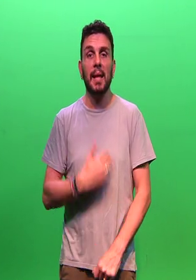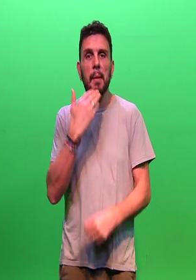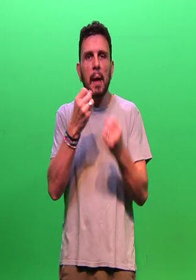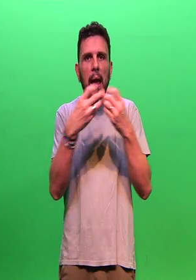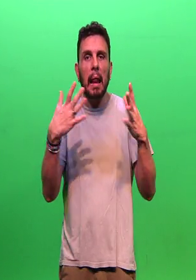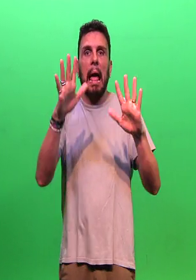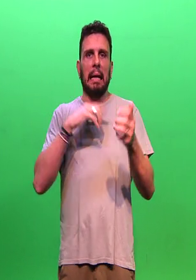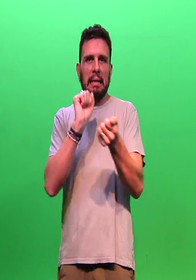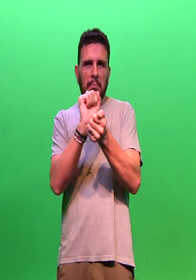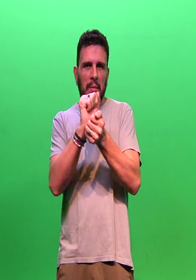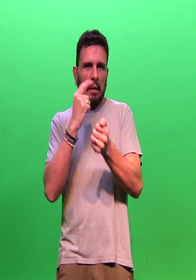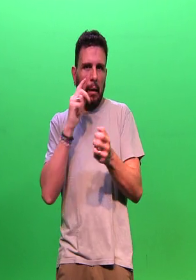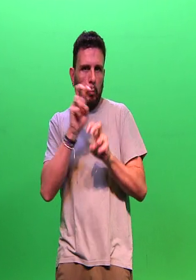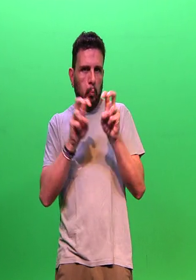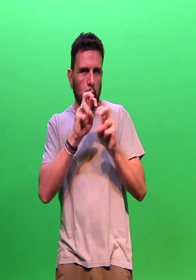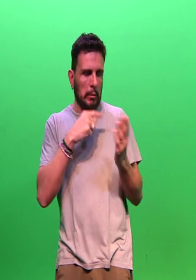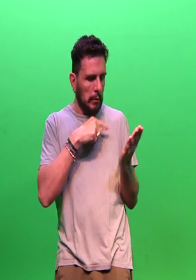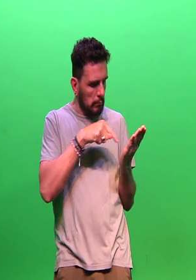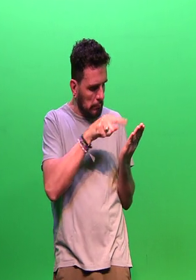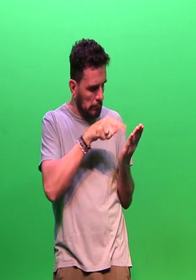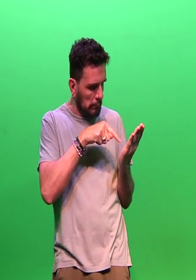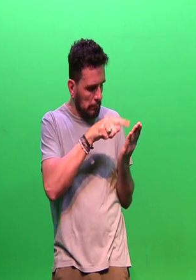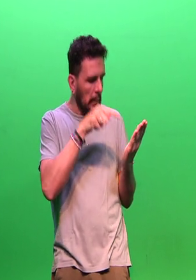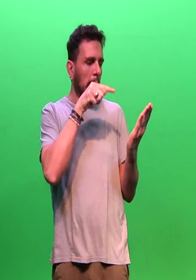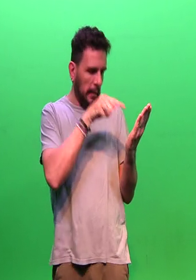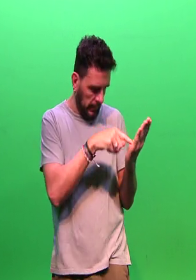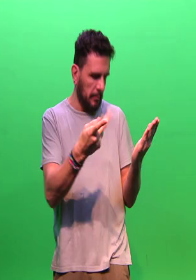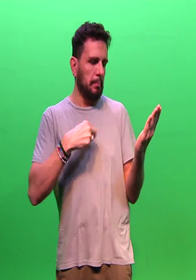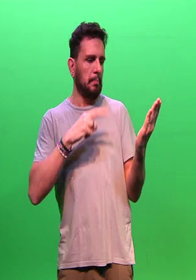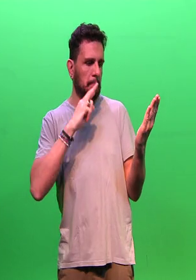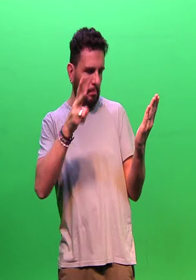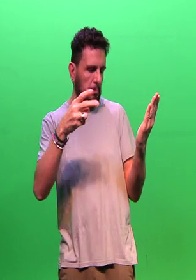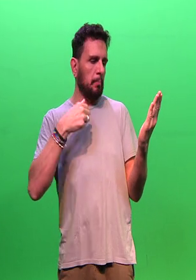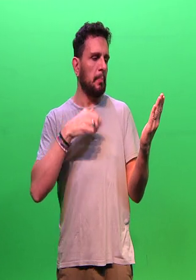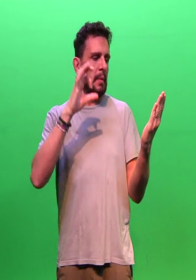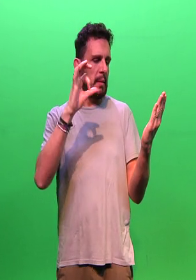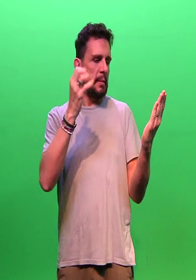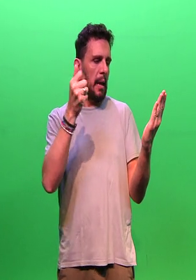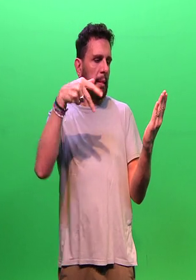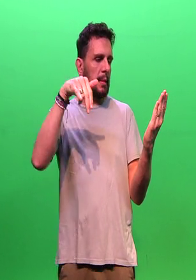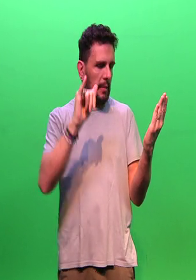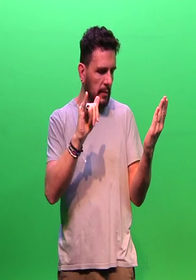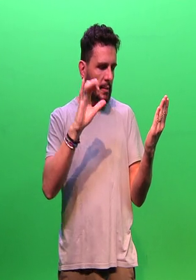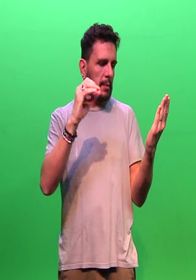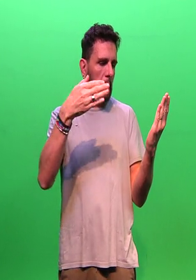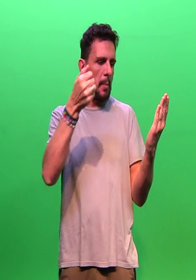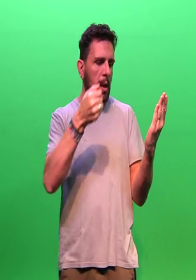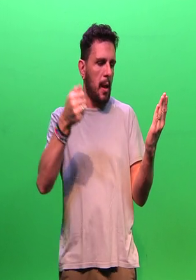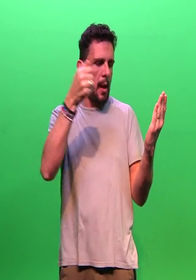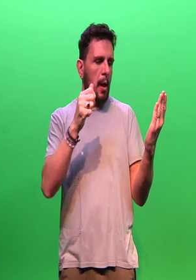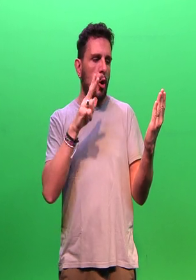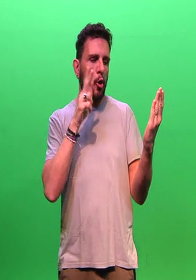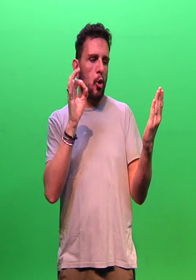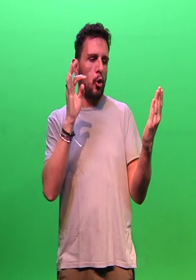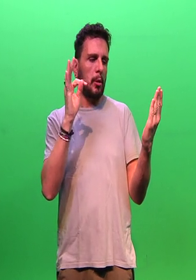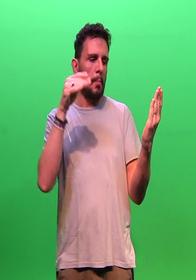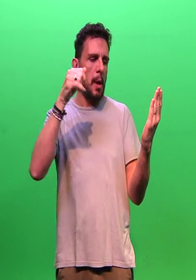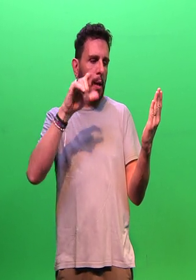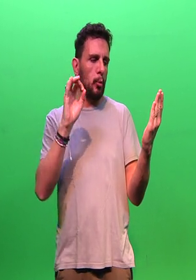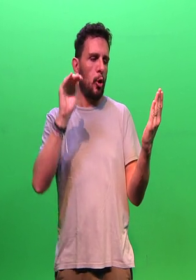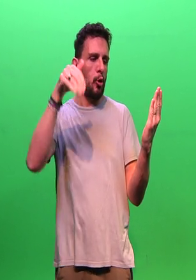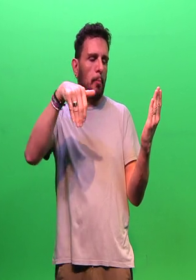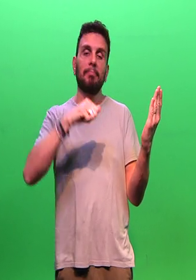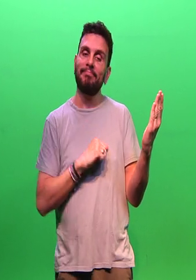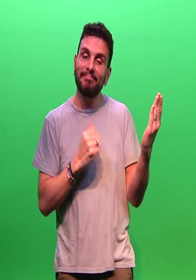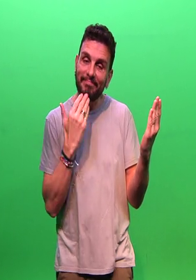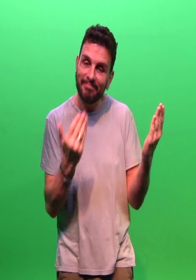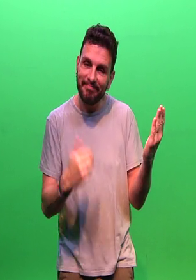El meu correu? Espera que el busco. Aquí, te'l dic, és santi s b arrova hotmail punt com, gràcies.